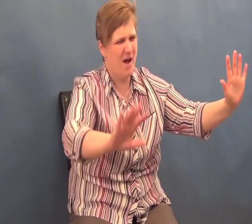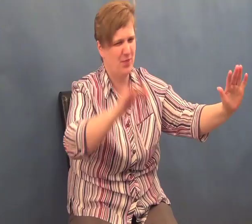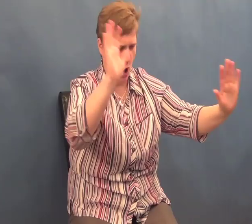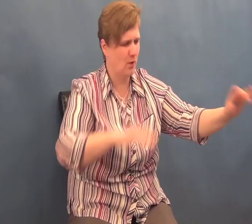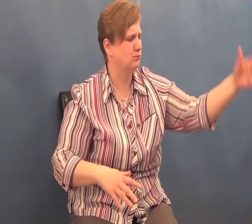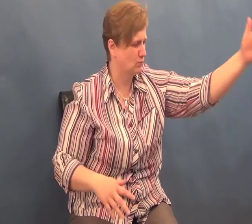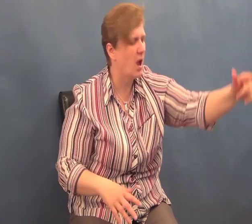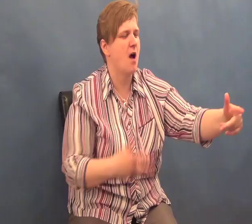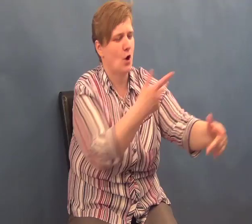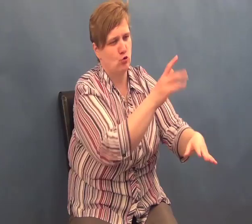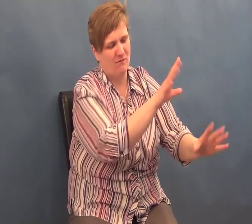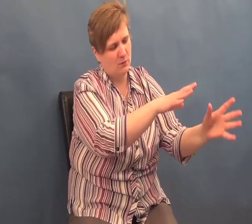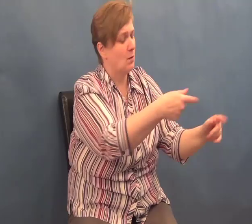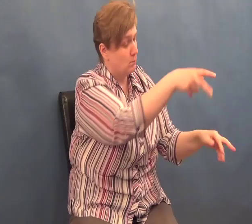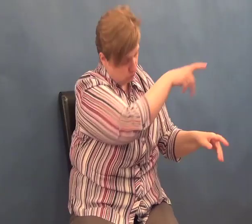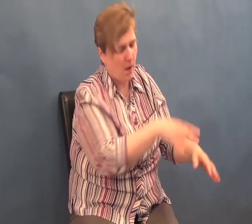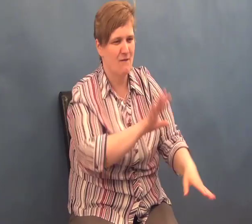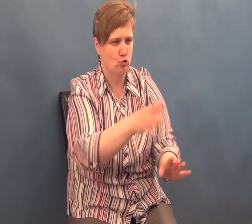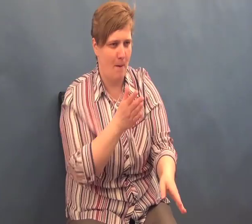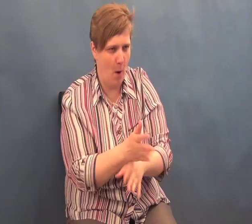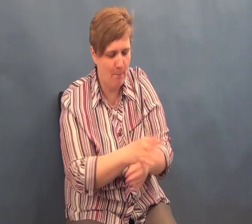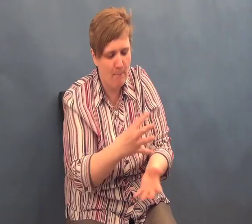Ci wszyscy trzej chłopcy podchodzą i pomagają zbierać gruszki.